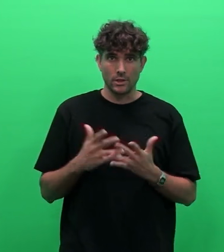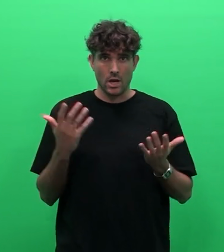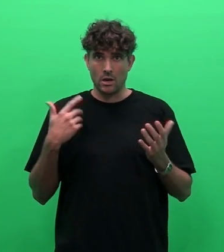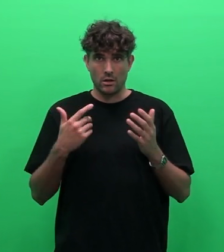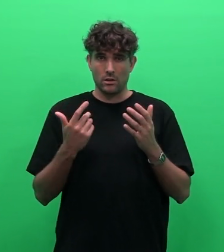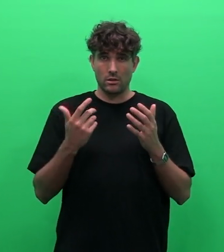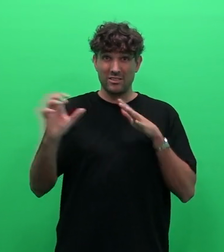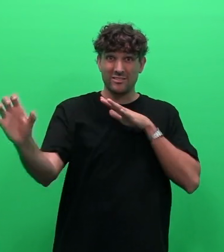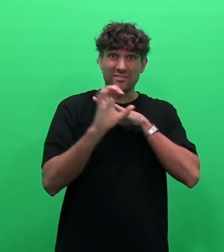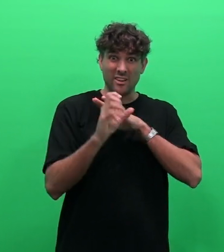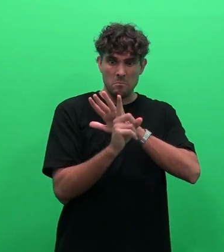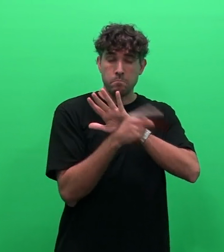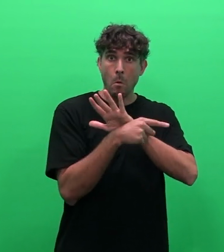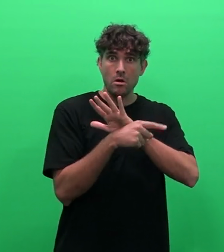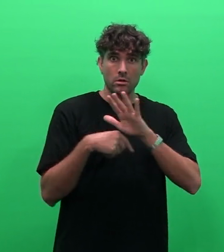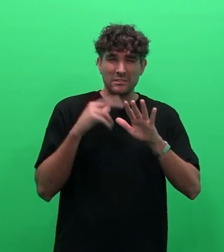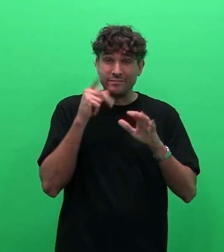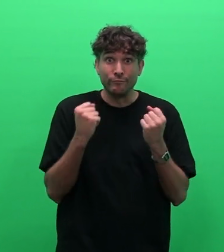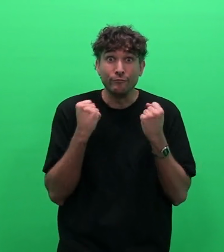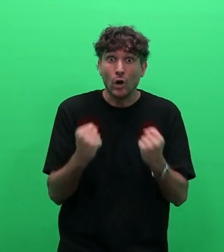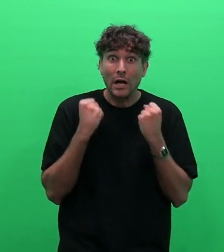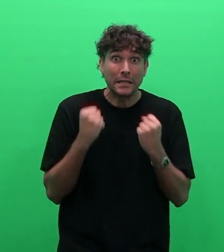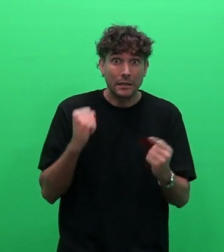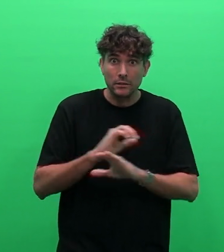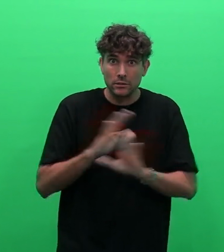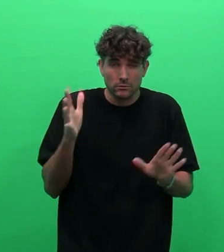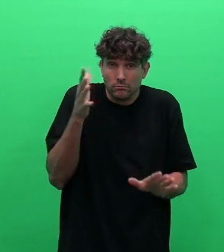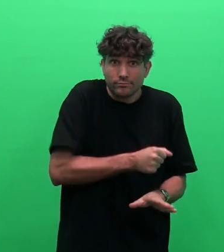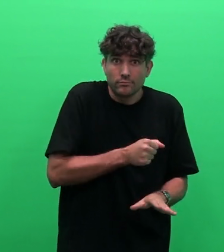Clar, vaig rebre un cop amb una pilota al dit petit de la mà i em va quedar el dit penjant, em va fer moltíssim mal, no podia més.